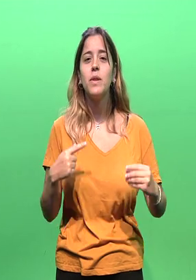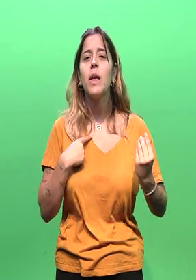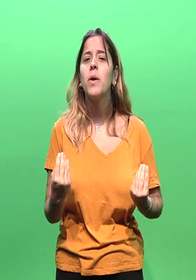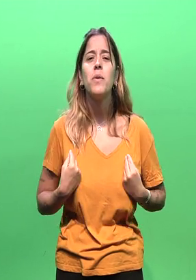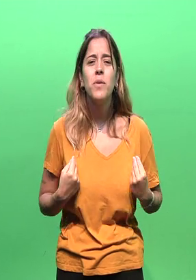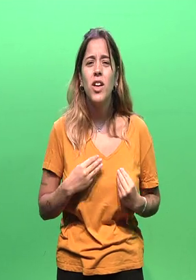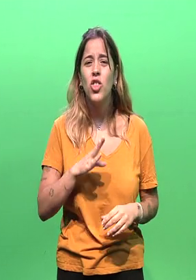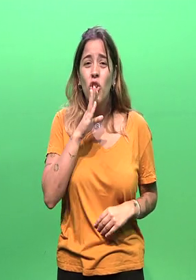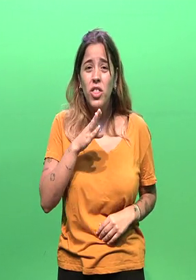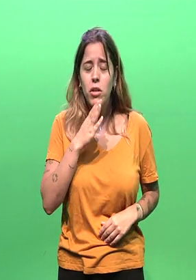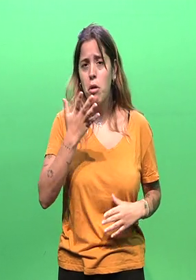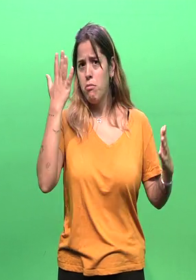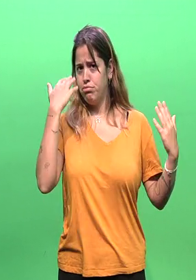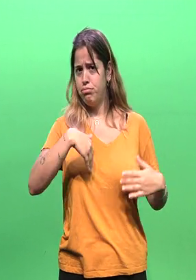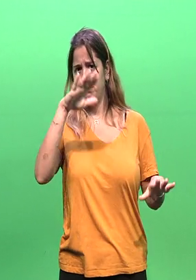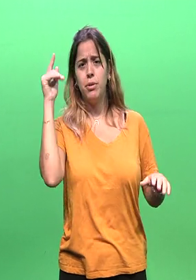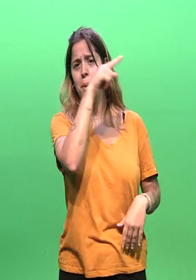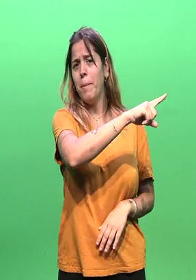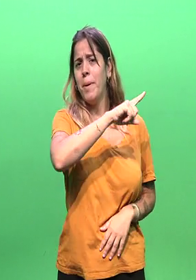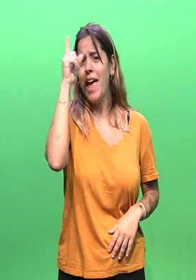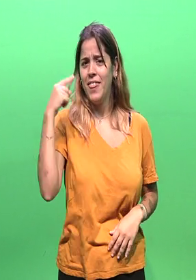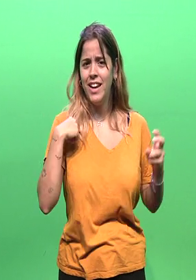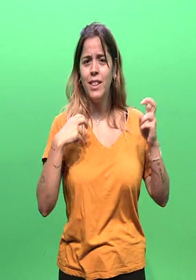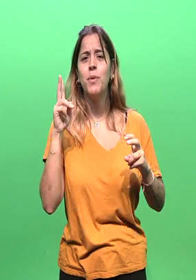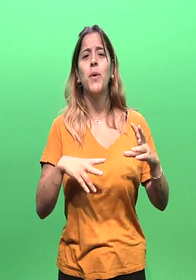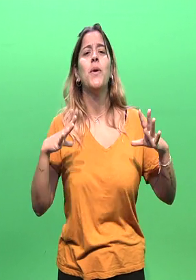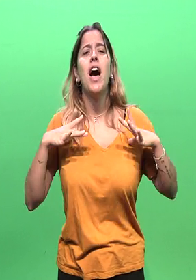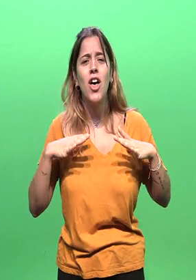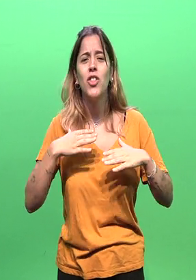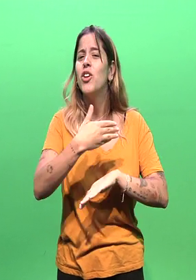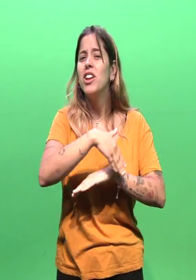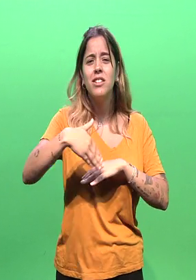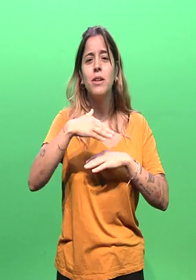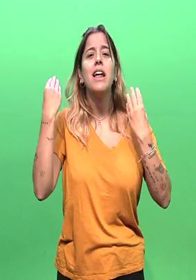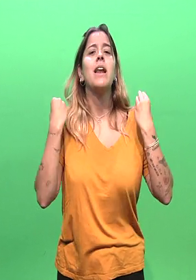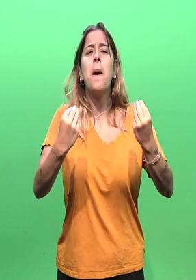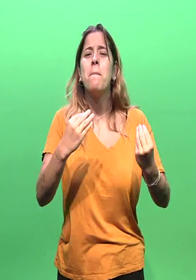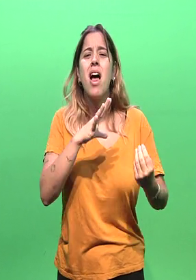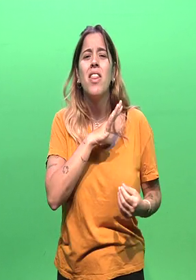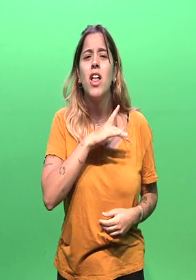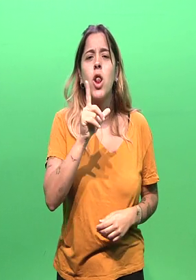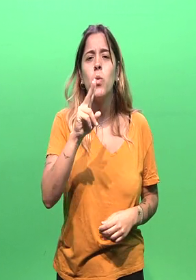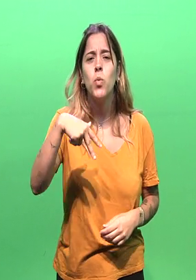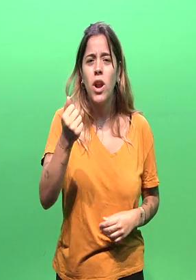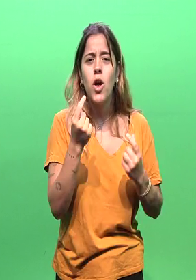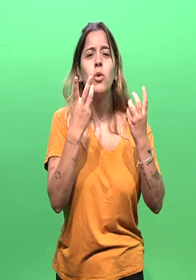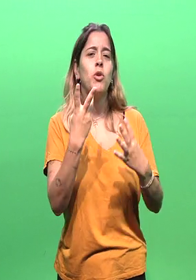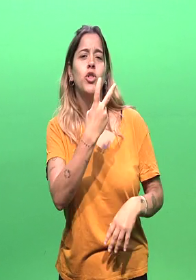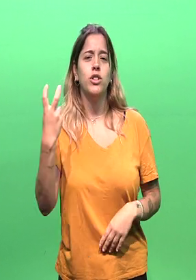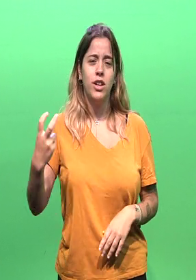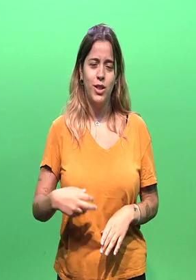Que on visc? A Madrid! He vingut de vacances, estic a la rambla de la Lluna número dos-cents.